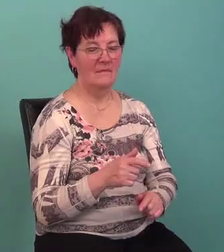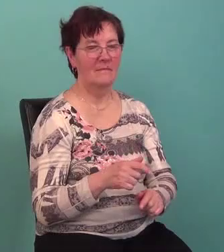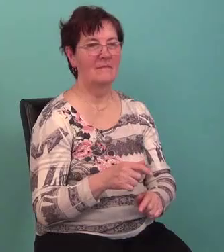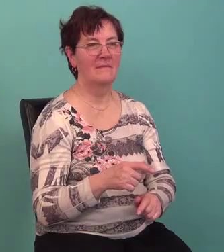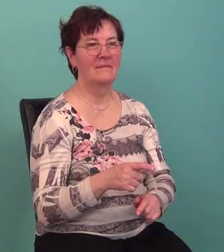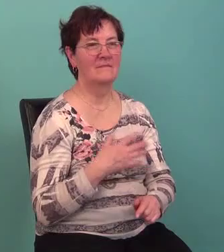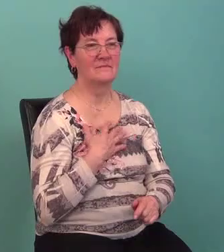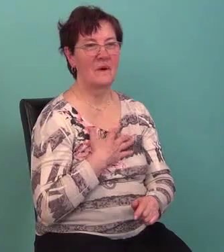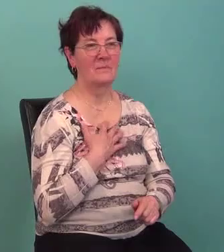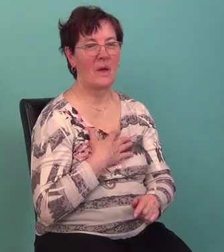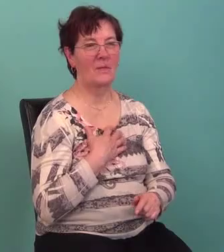Działka?